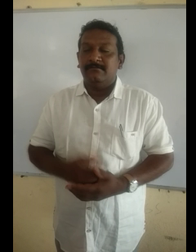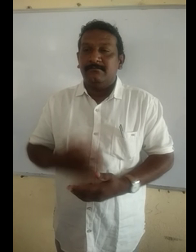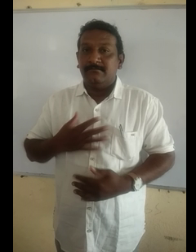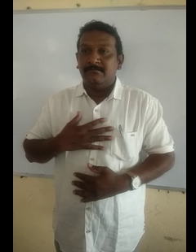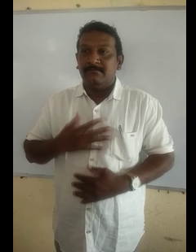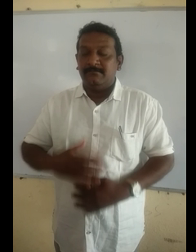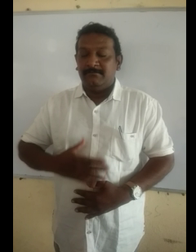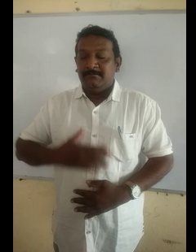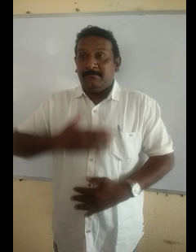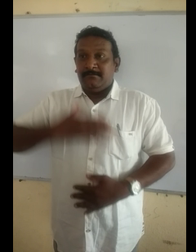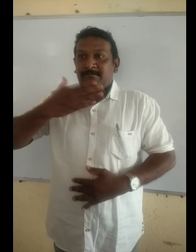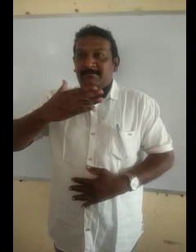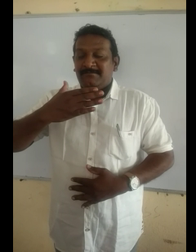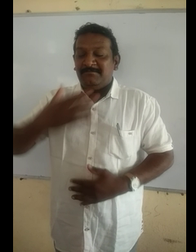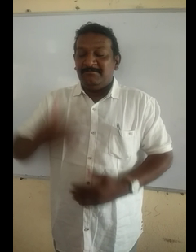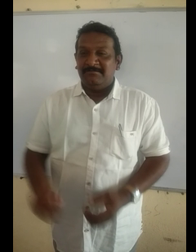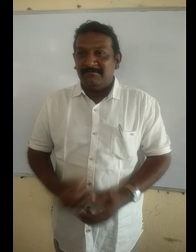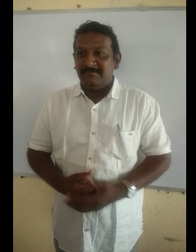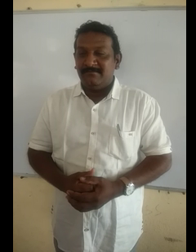i am very happy